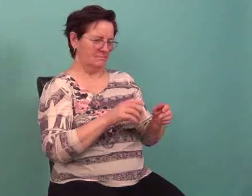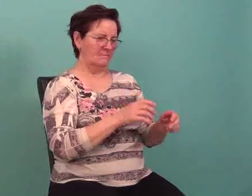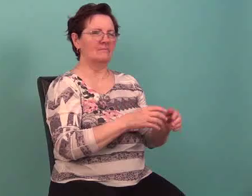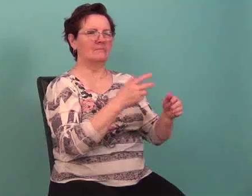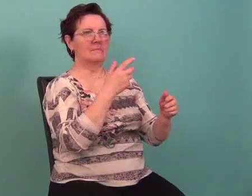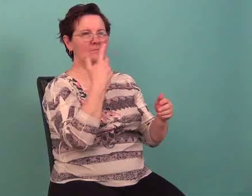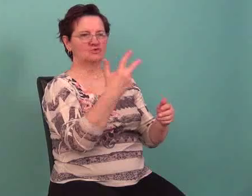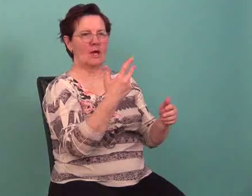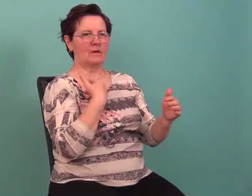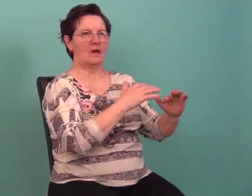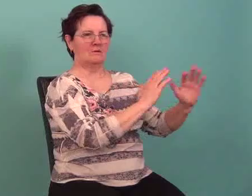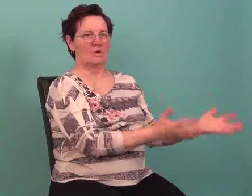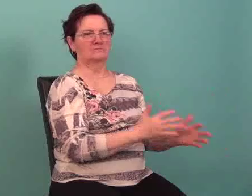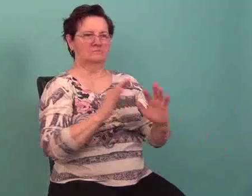Były trzy kosze.